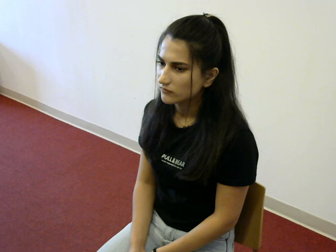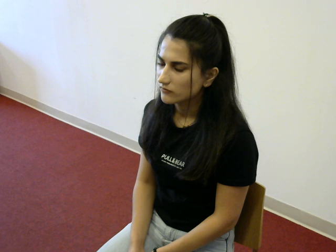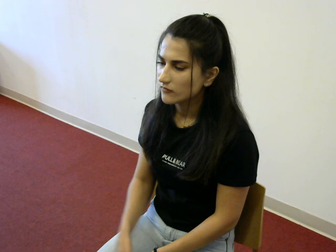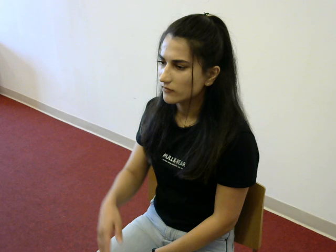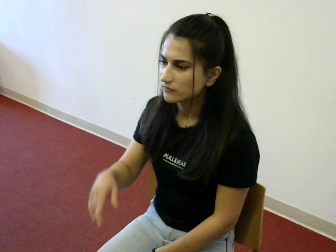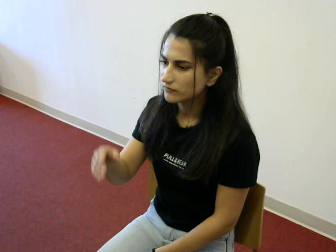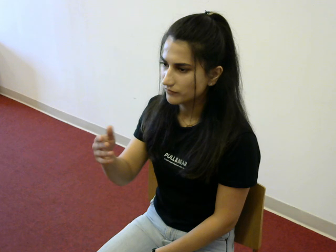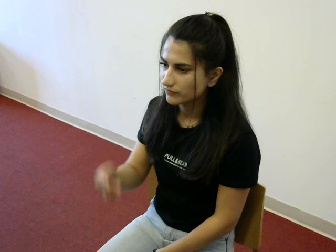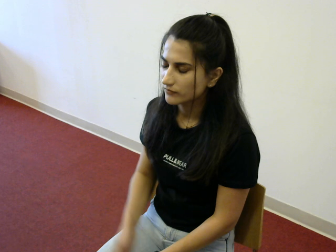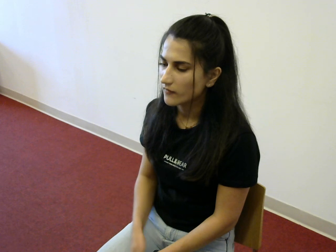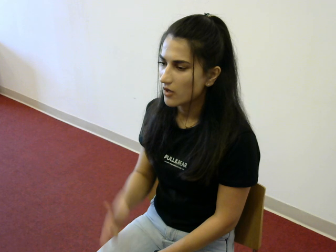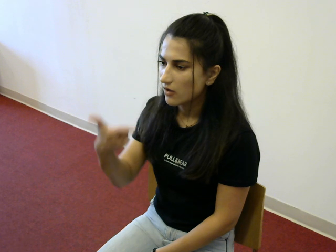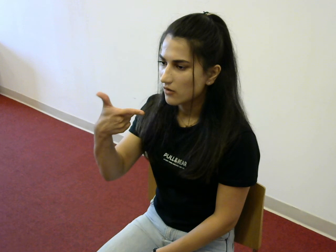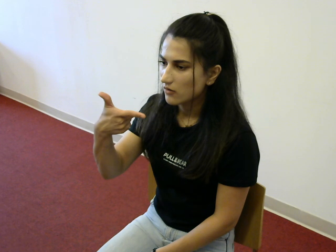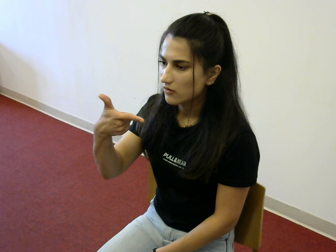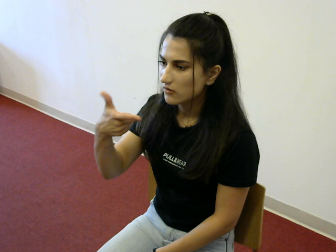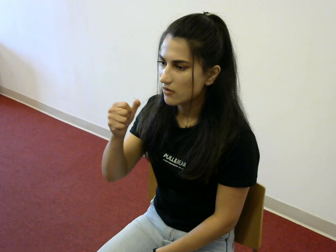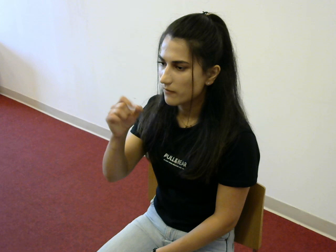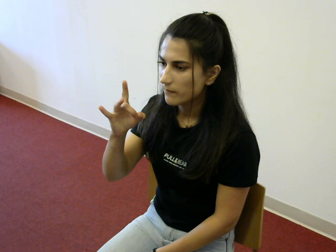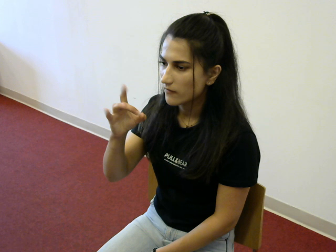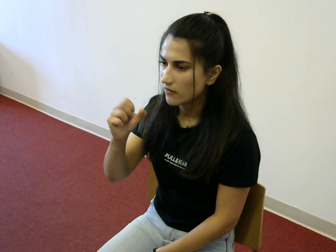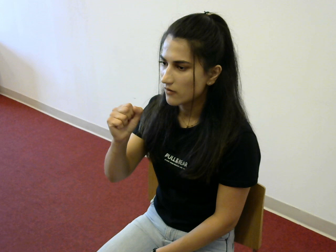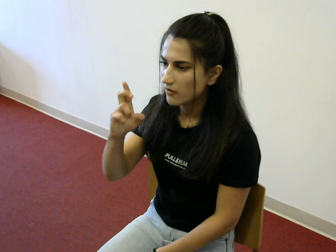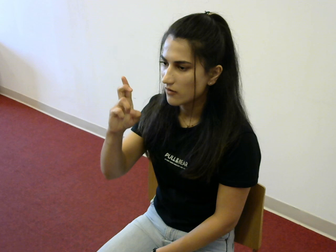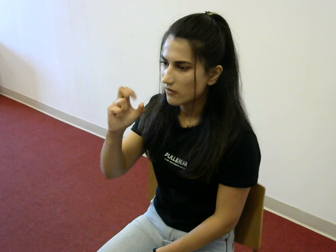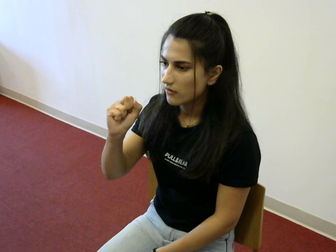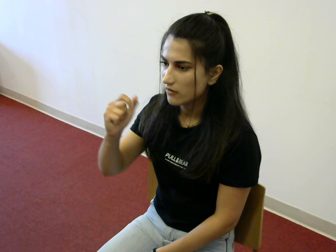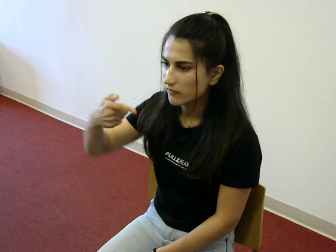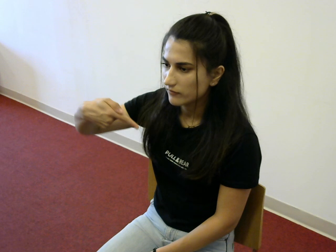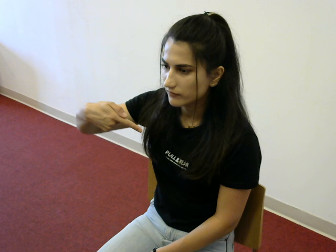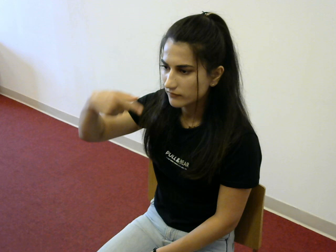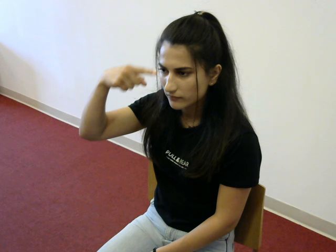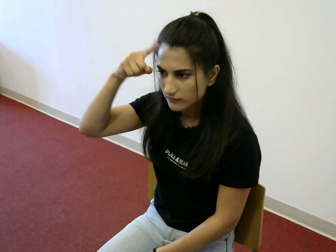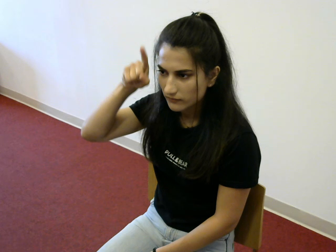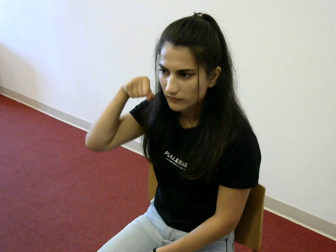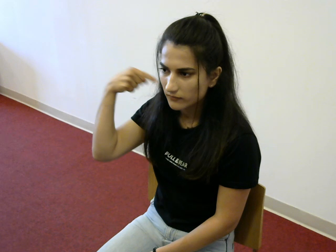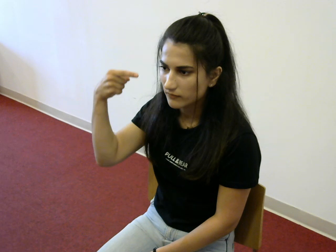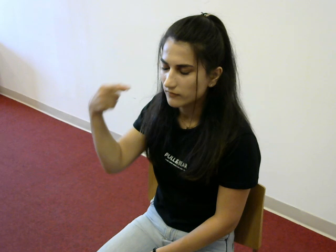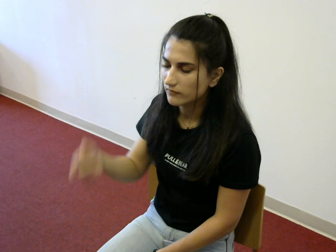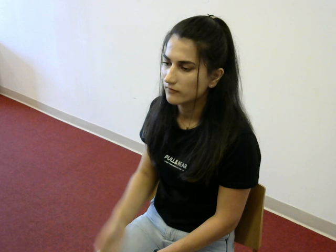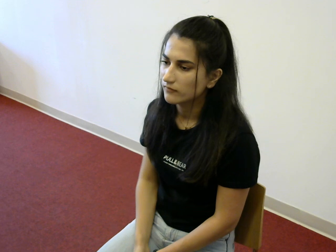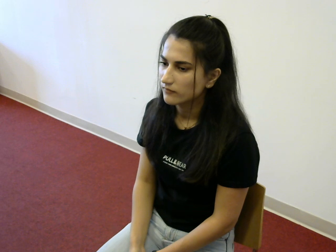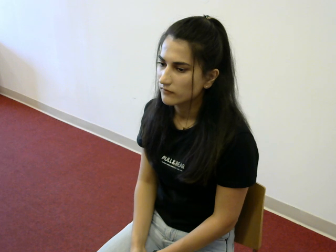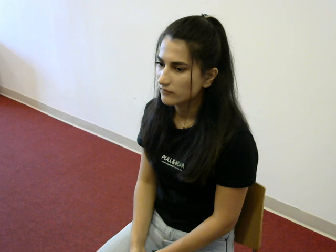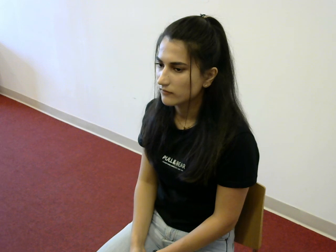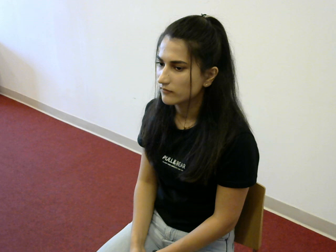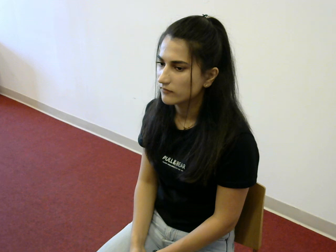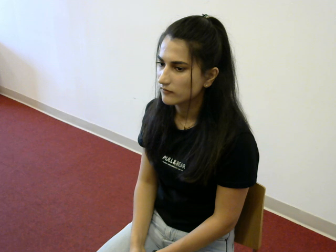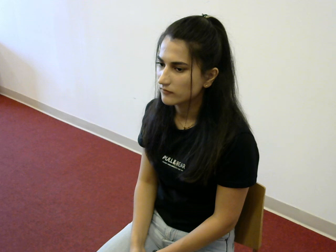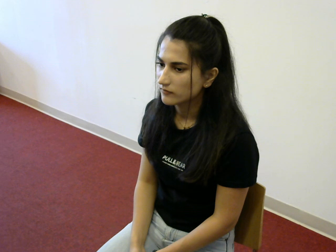Qarabağ Azərbaycandır!